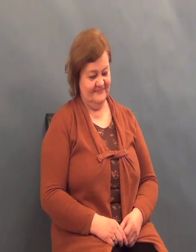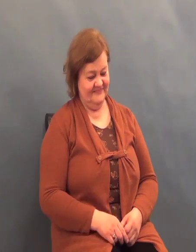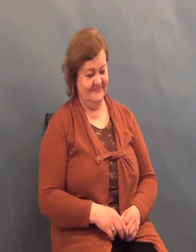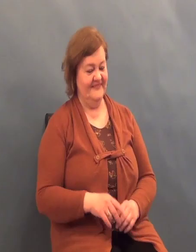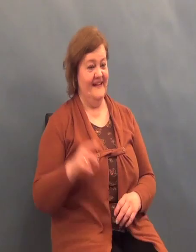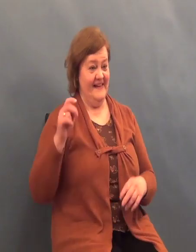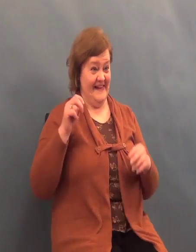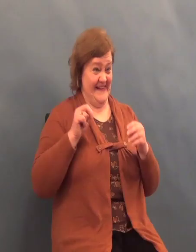Idzie.